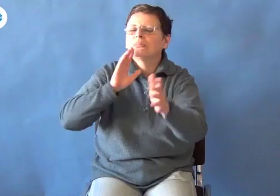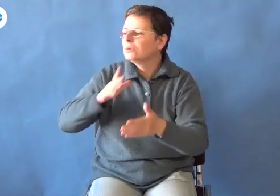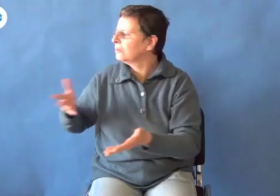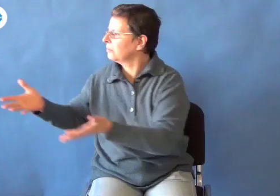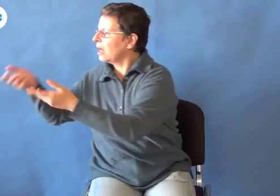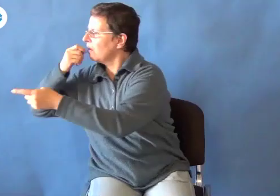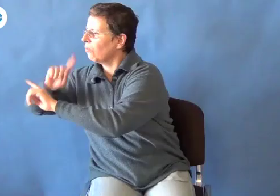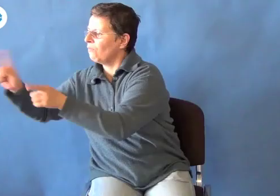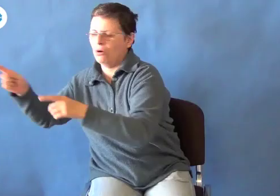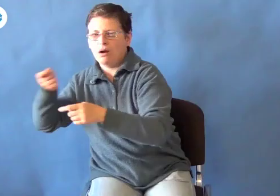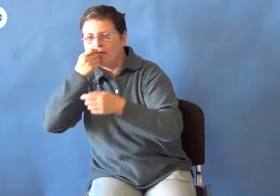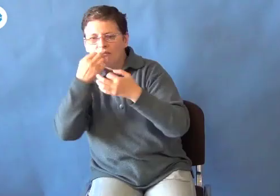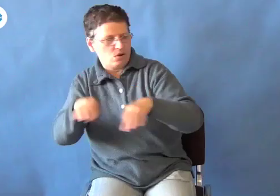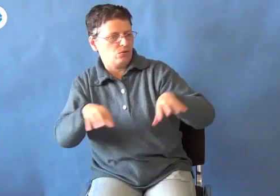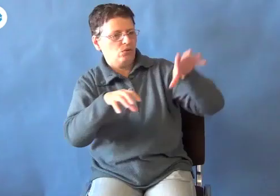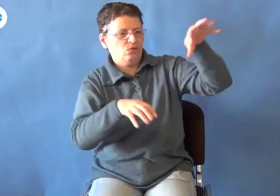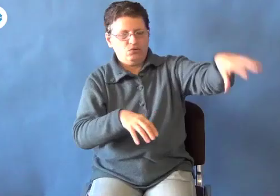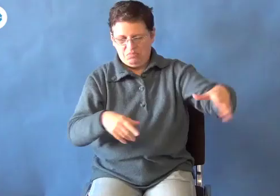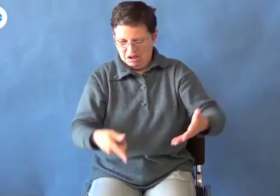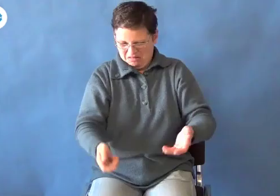Prawdopodobnie tu jeść nie wolno, a tam wolno.